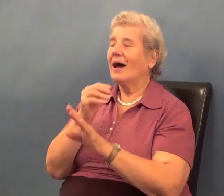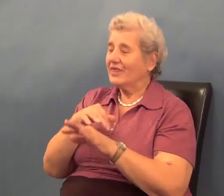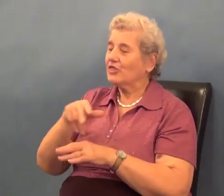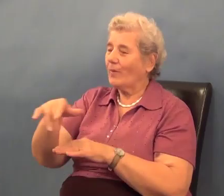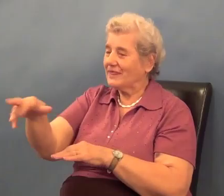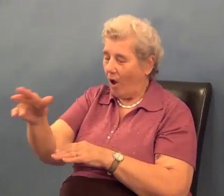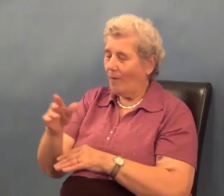Idą, idą.